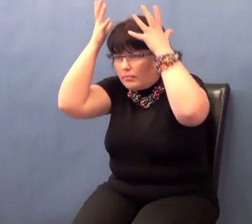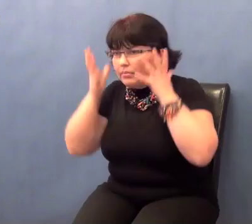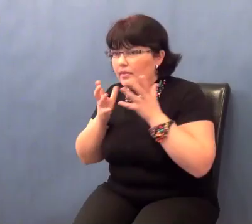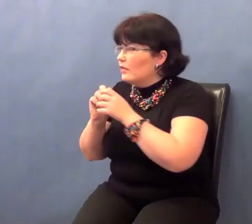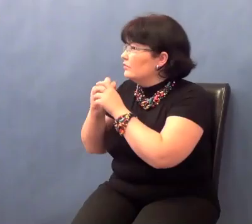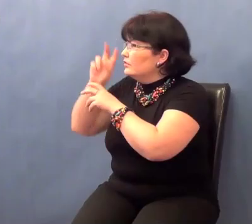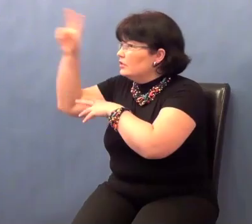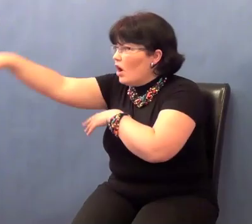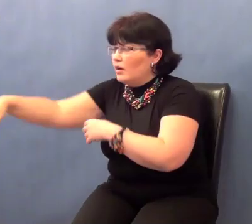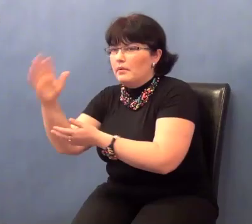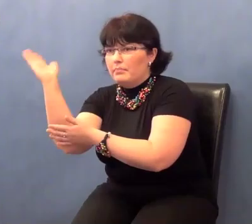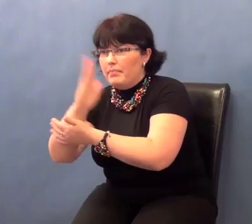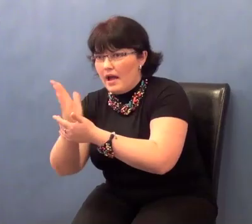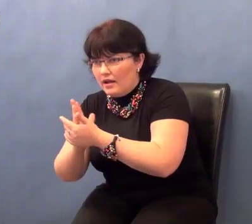Wyskoczył i rozbił szklany pojemnik.